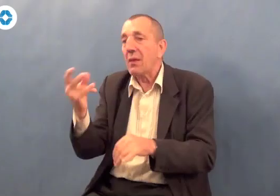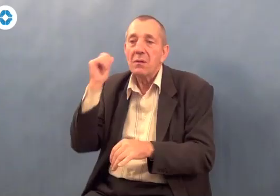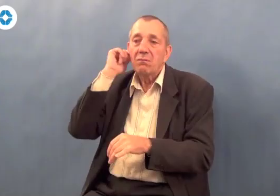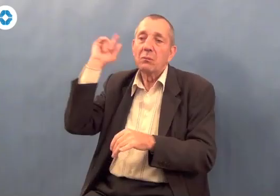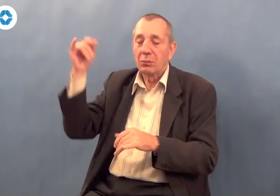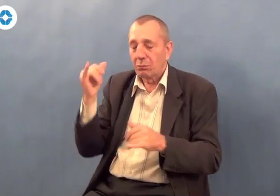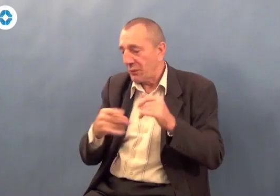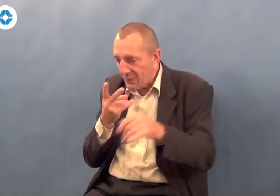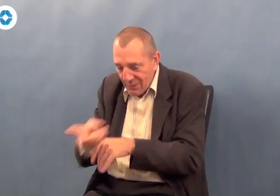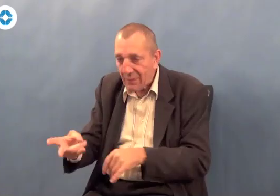Rower upadł.